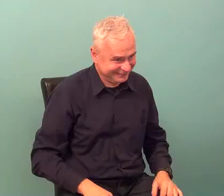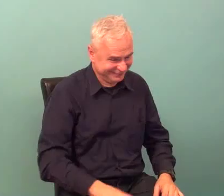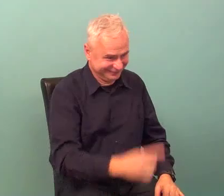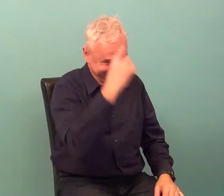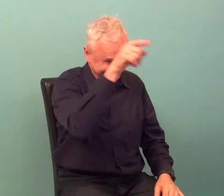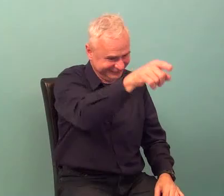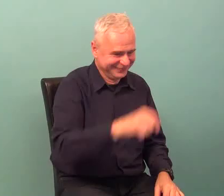Ty.